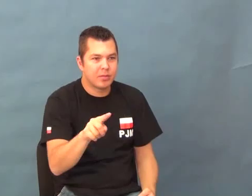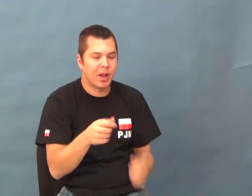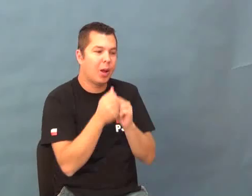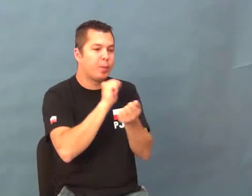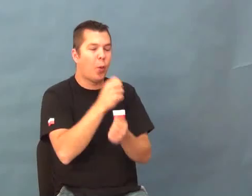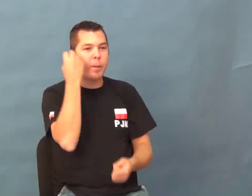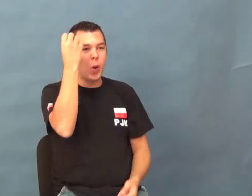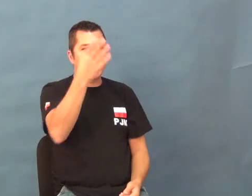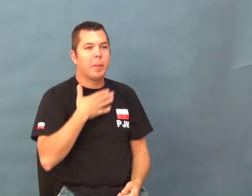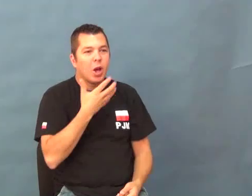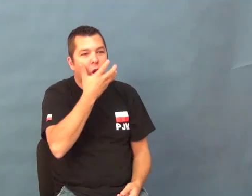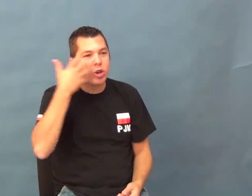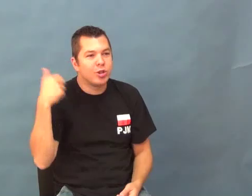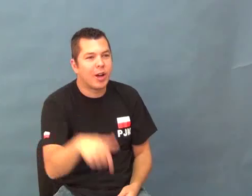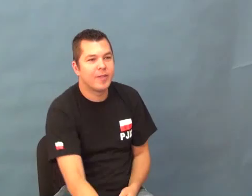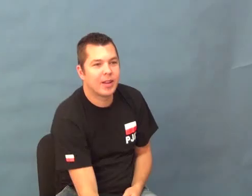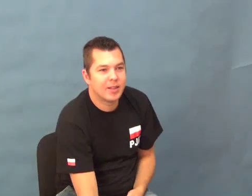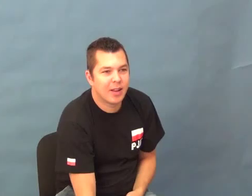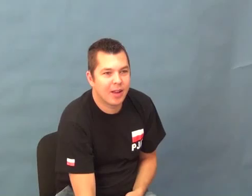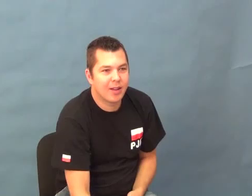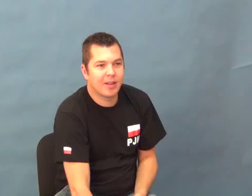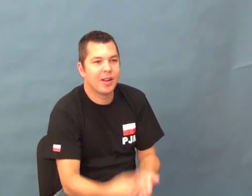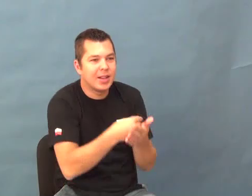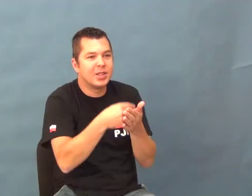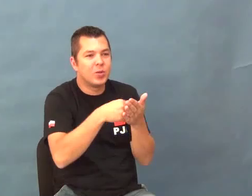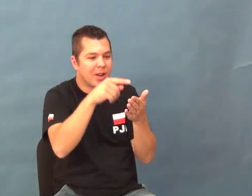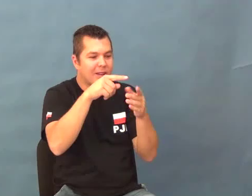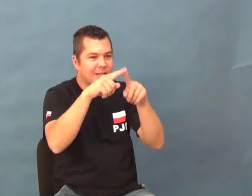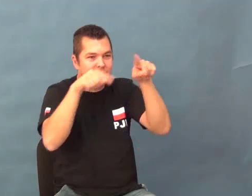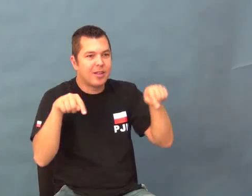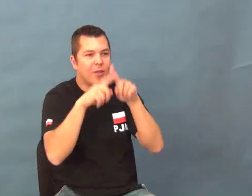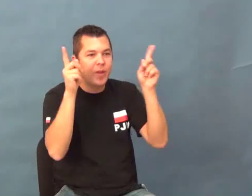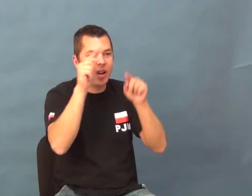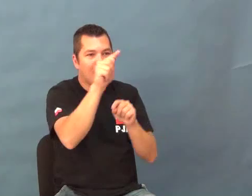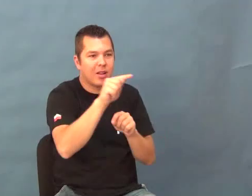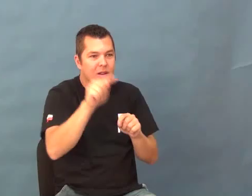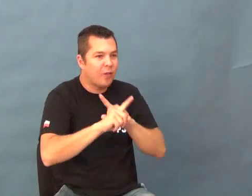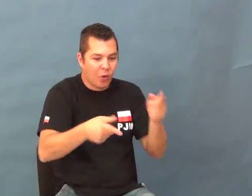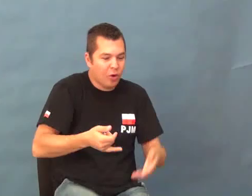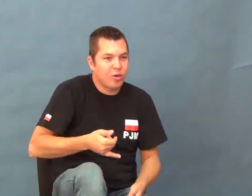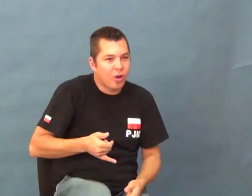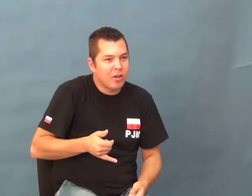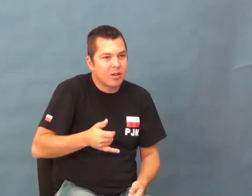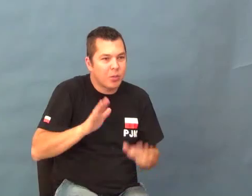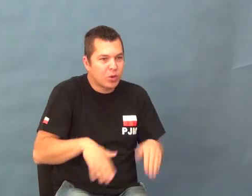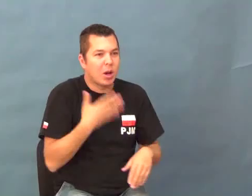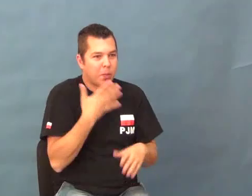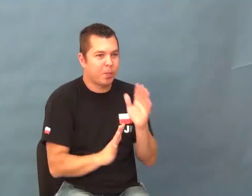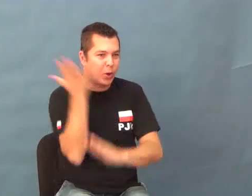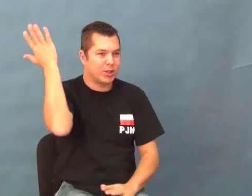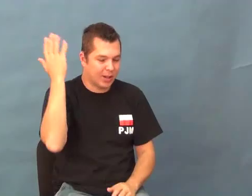Albo w pociągu jest ogrzewanie na dole pod siedzeniem, jest taki rysunek trójkąta z piorunem, nie wolno opierać stopy o to ogrzewanie, bo można spowodować pożar.